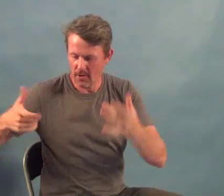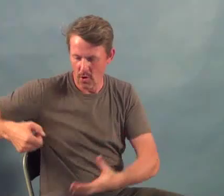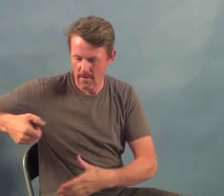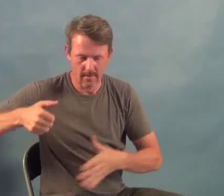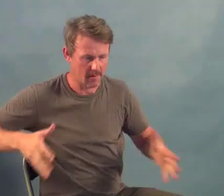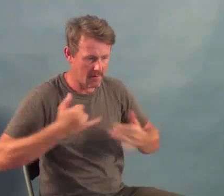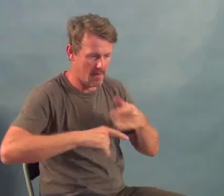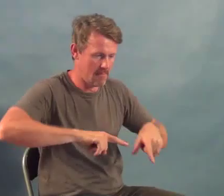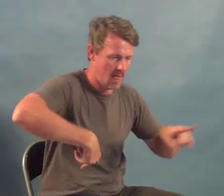Nogi ma wykrzywione.